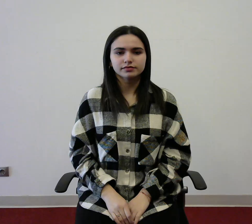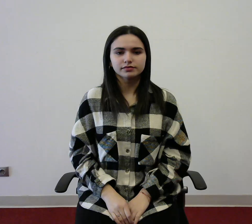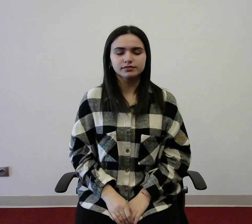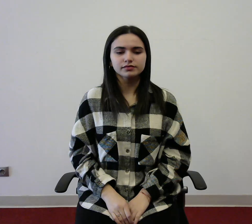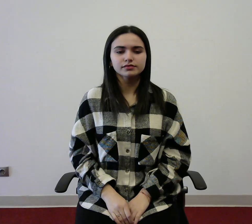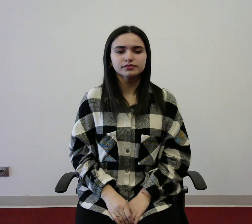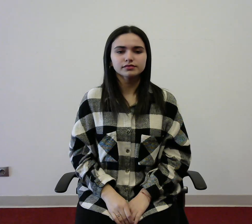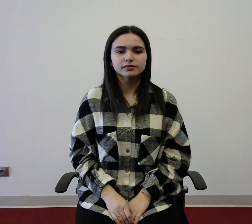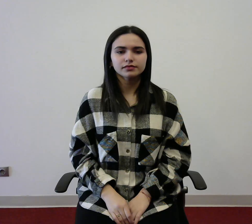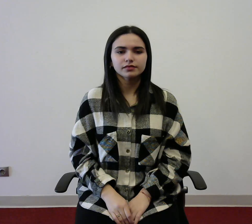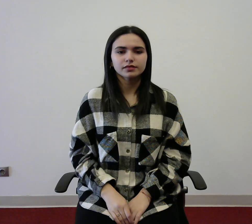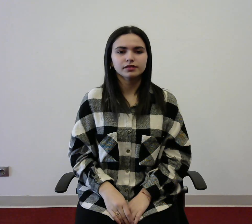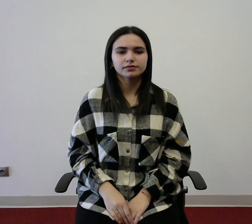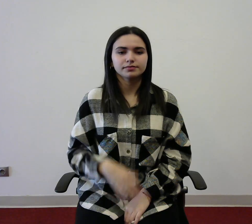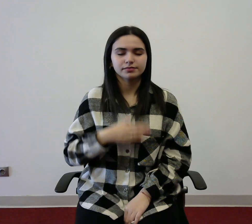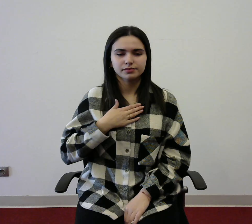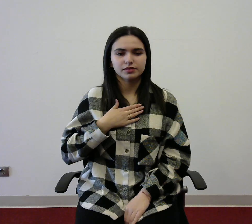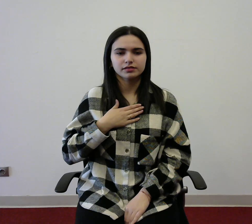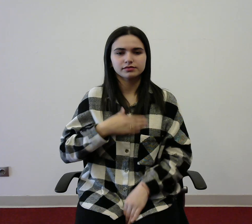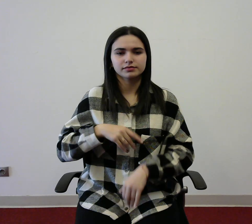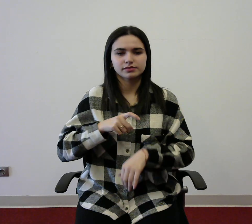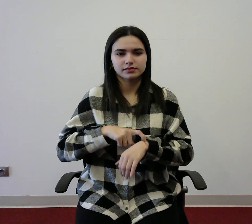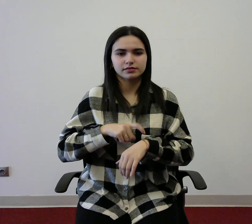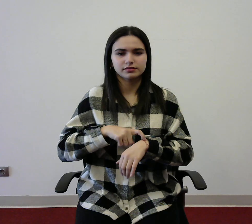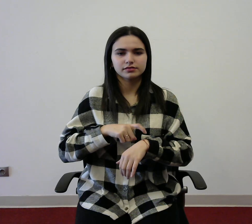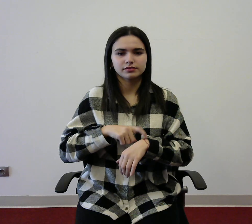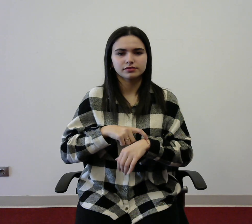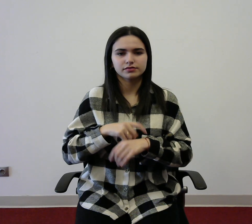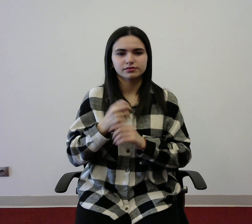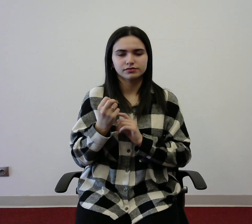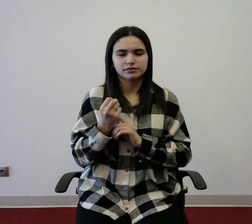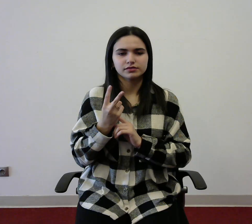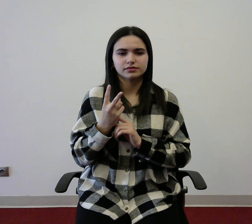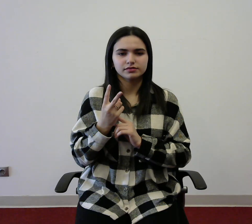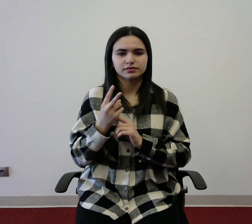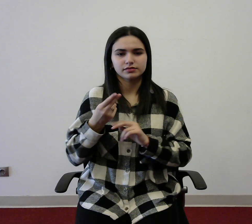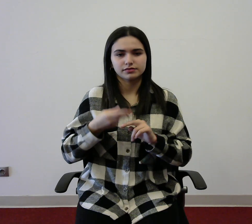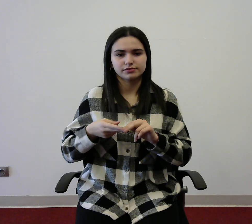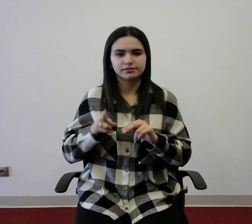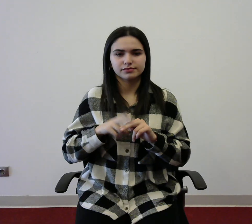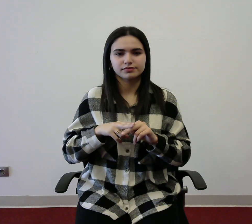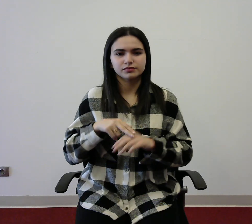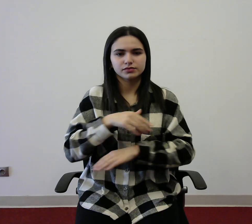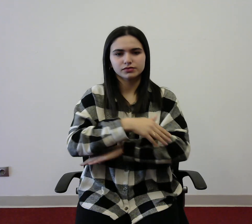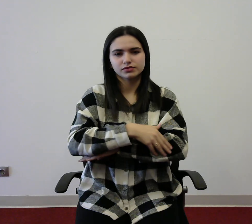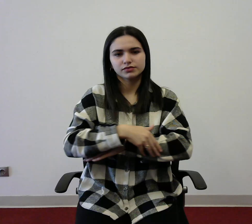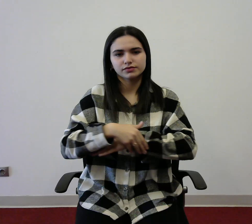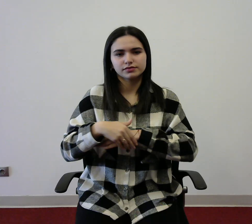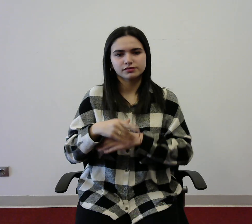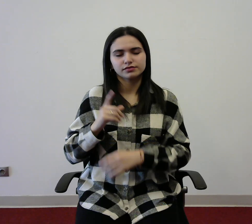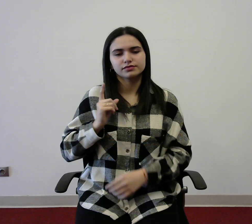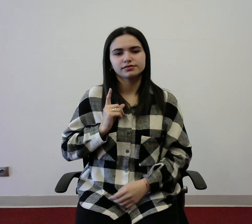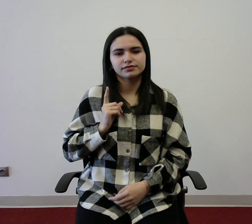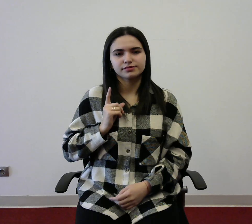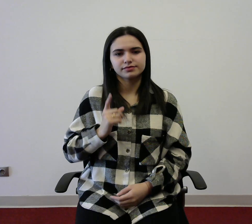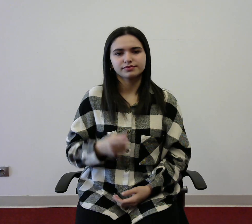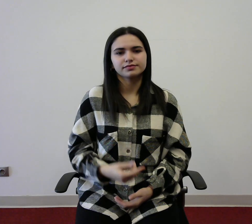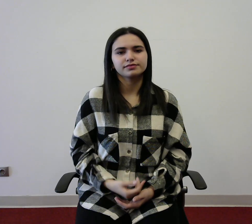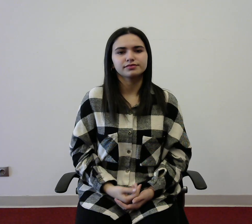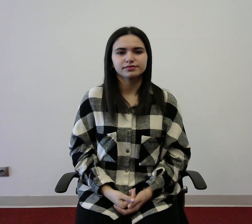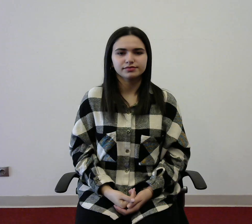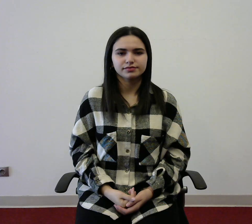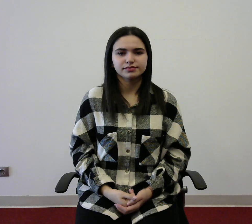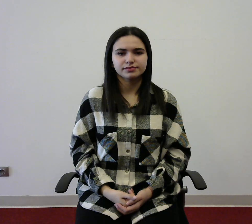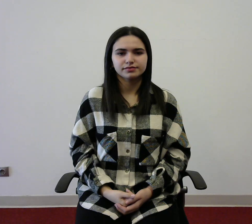Mən saat 12-də bu ünvanda olmalıyam